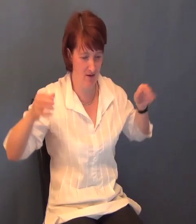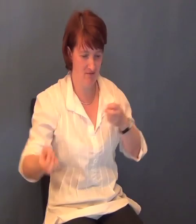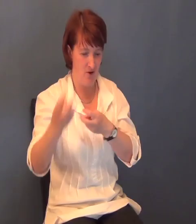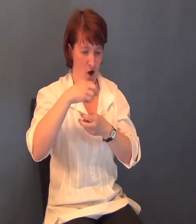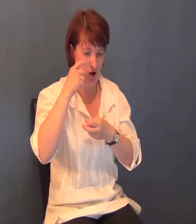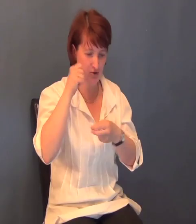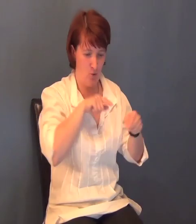Osa przylatuje, oni uciekają.